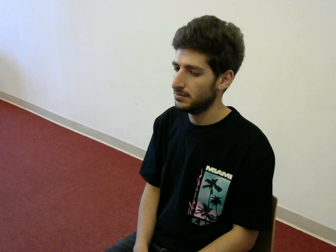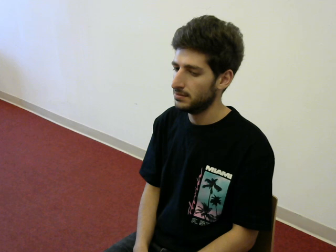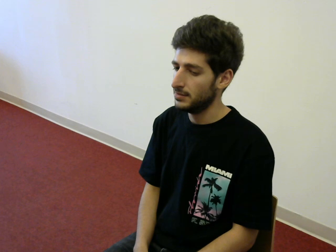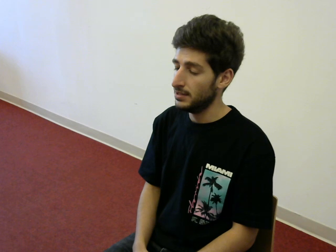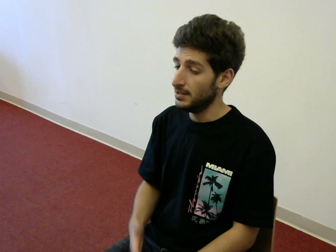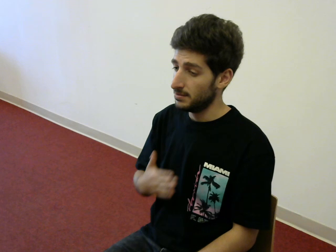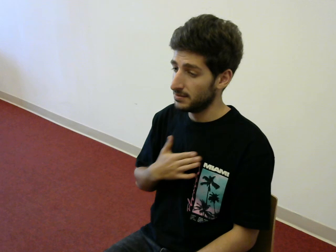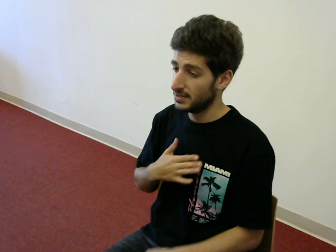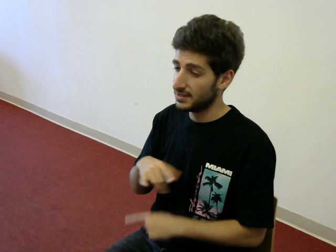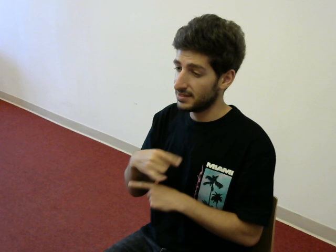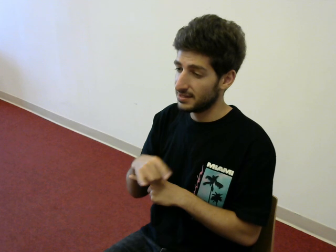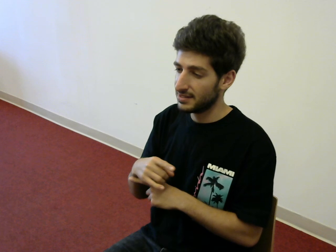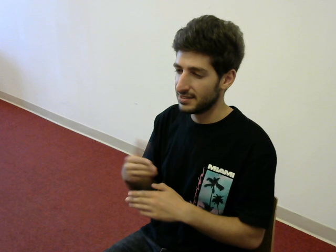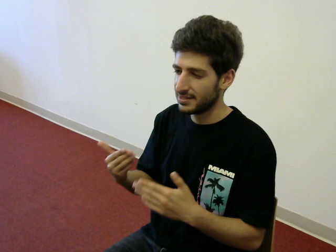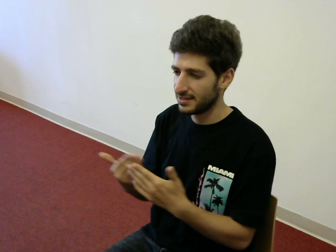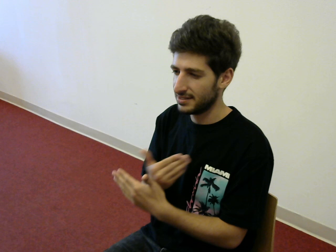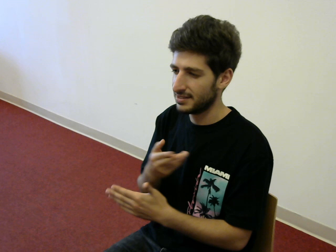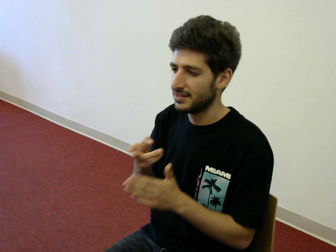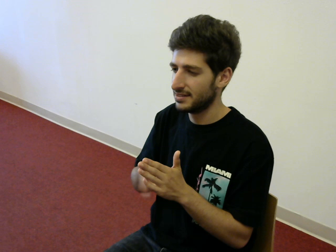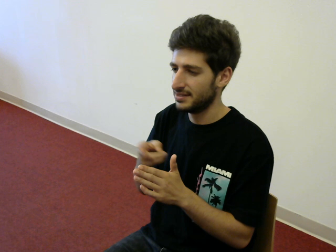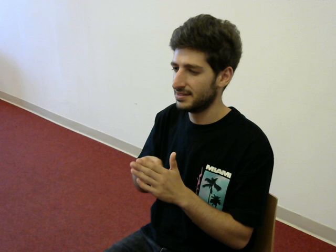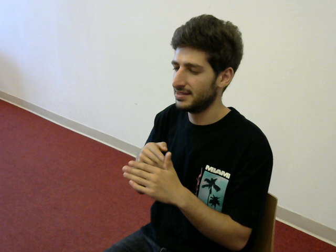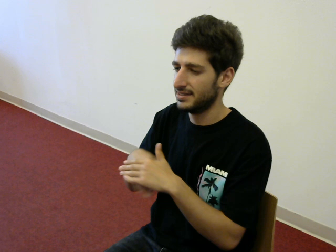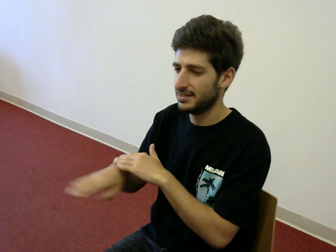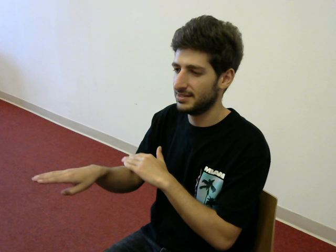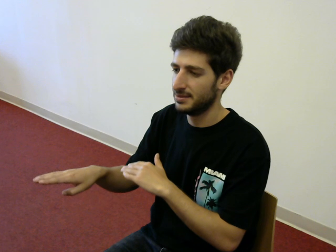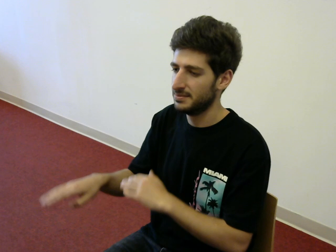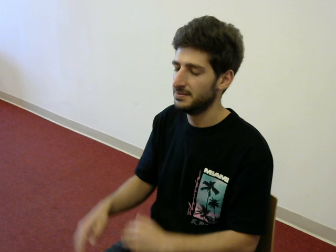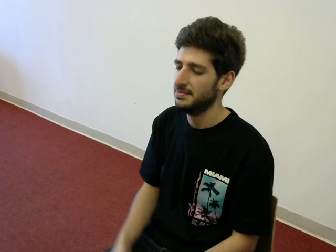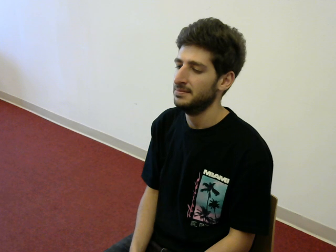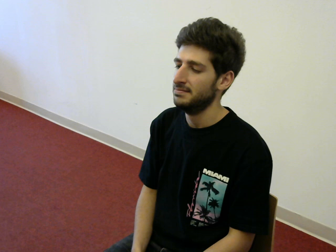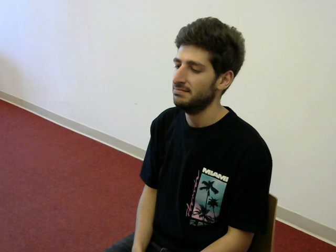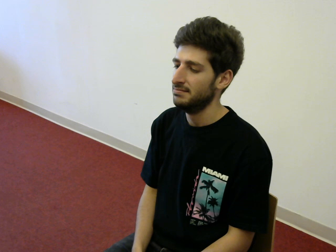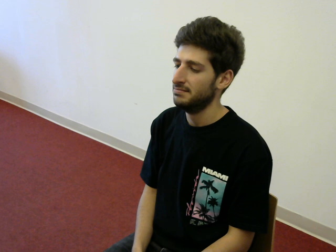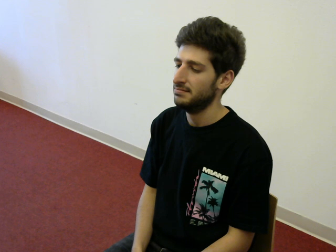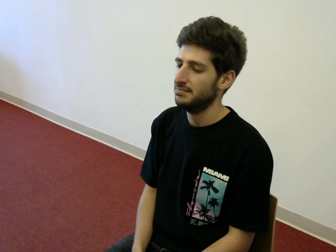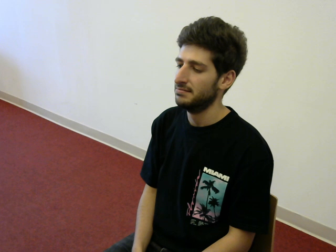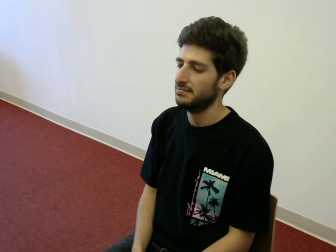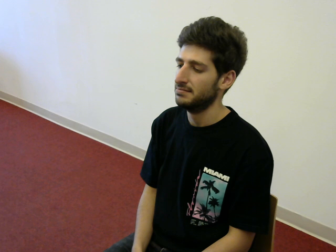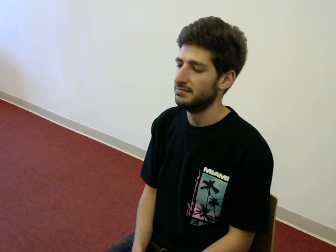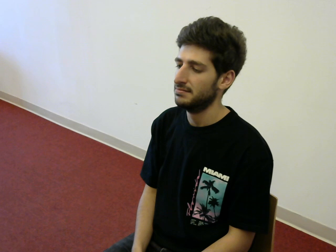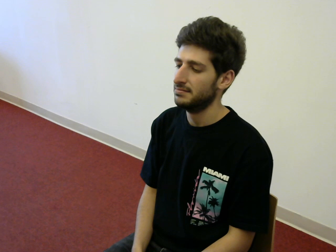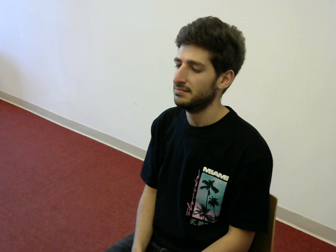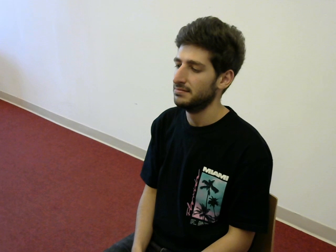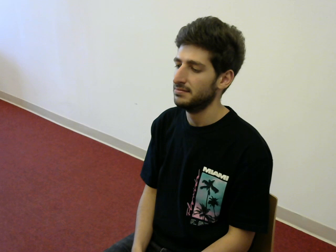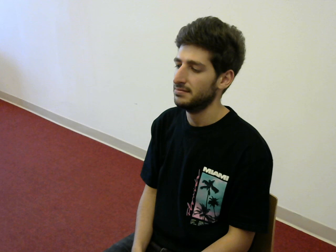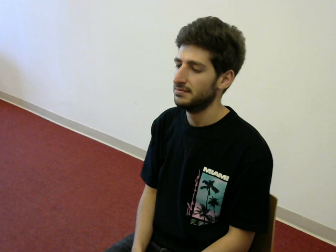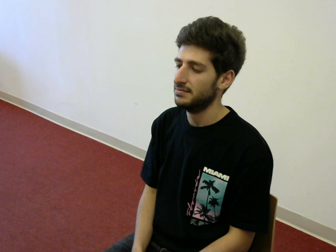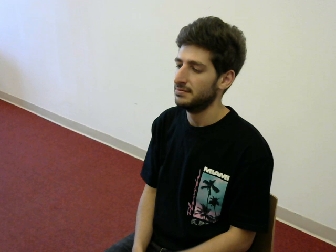Mən Gəncəyə yeni qatarla gedirəm